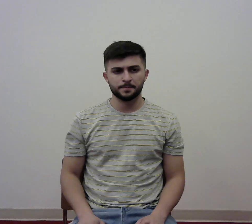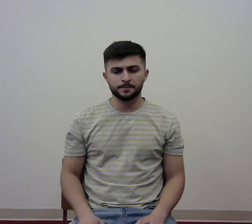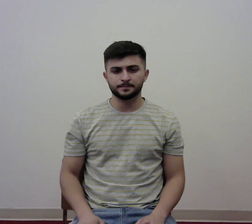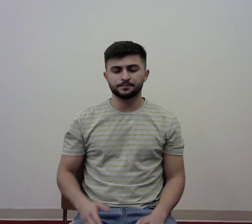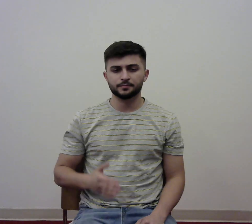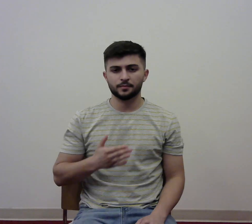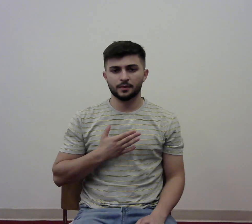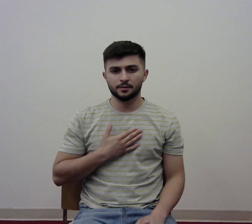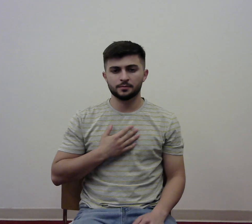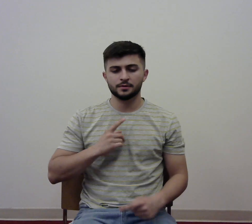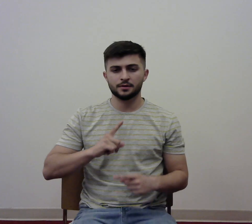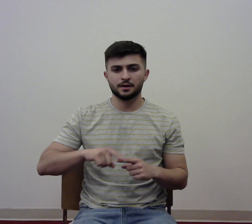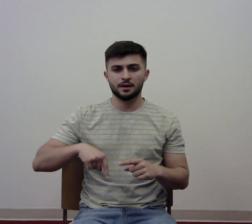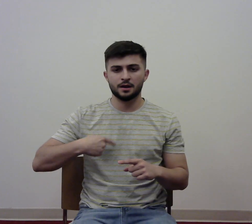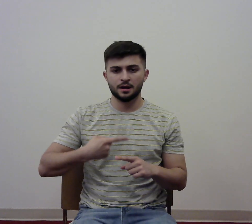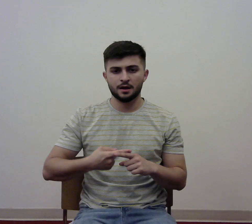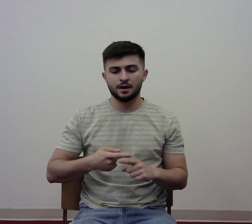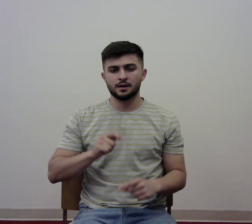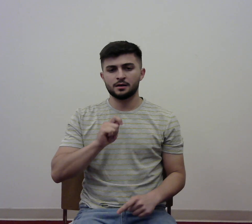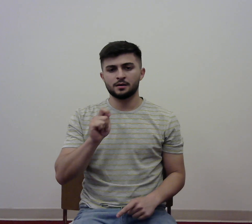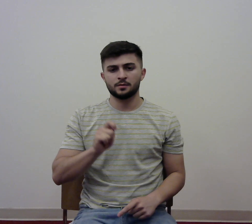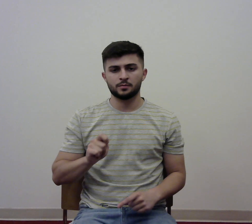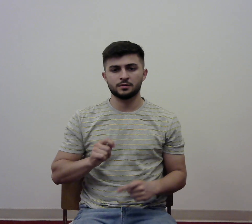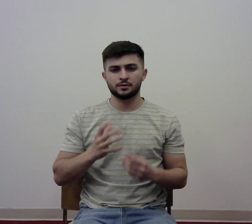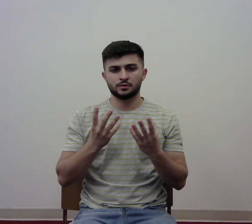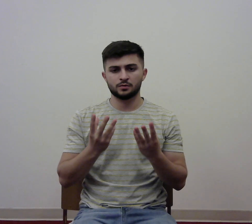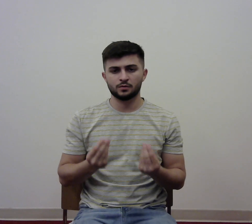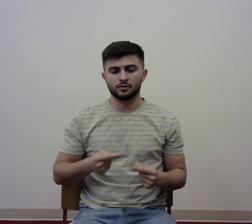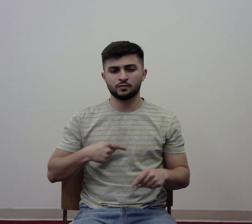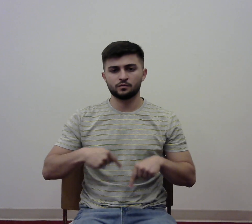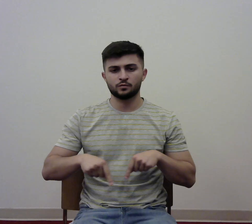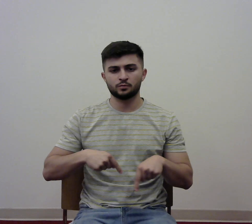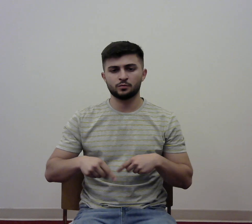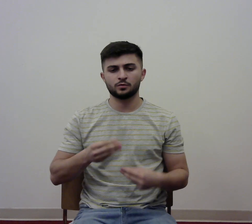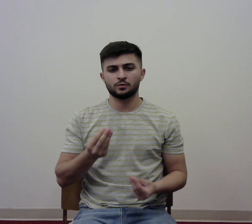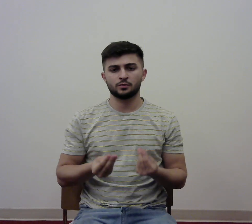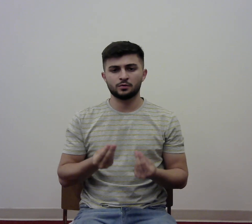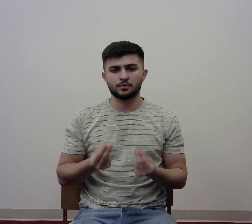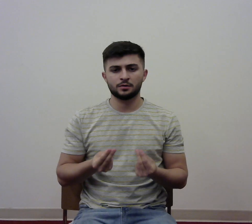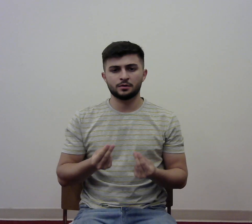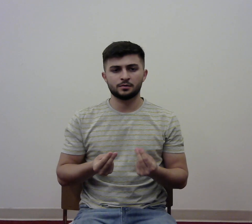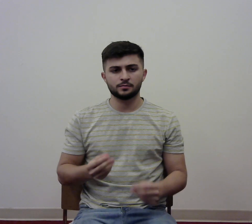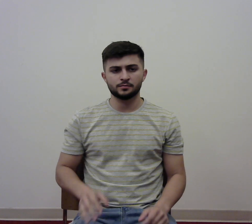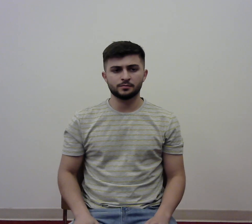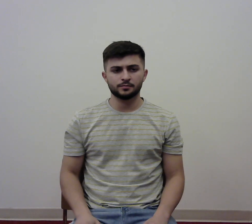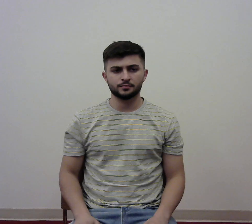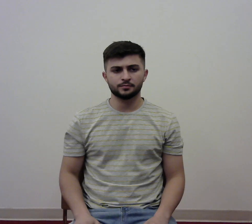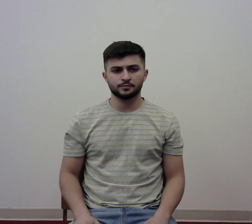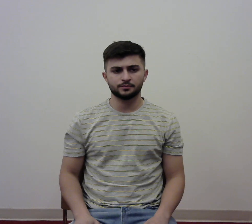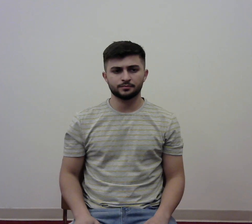Biz hər bazar günü futbol oynayırıq